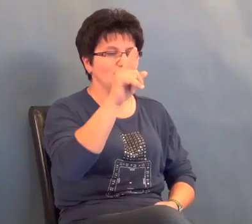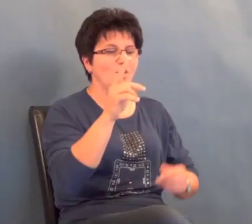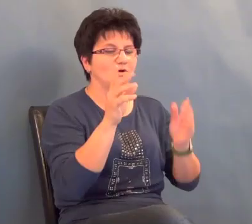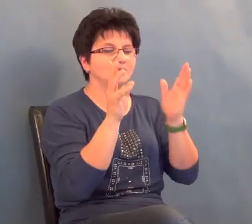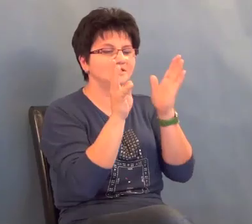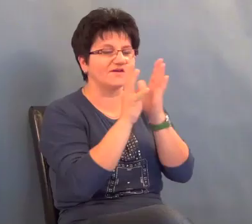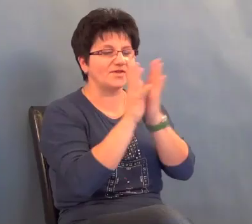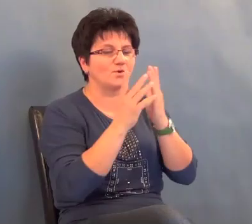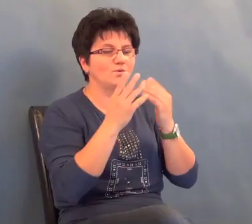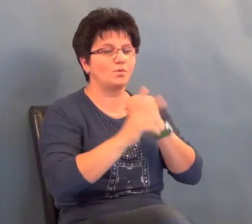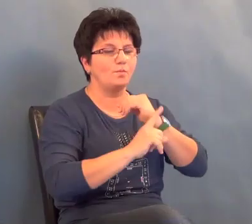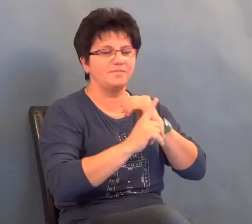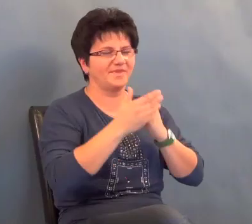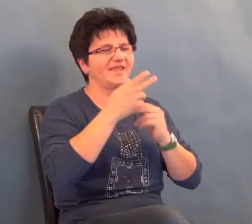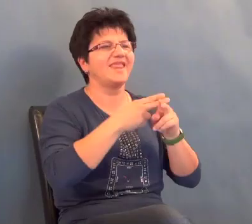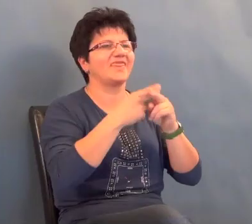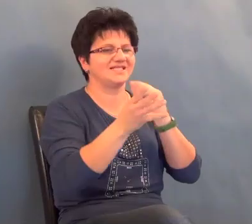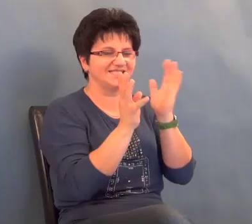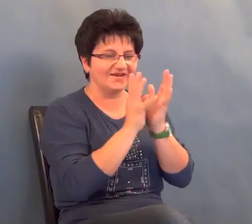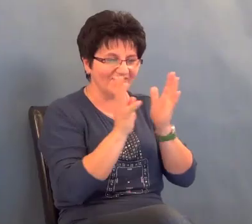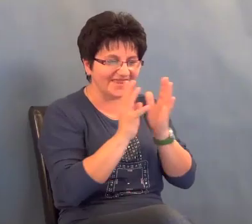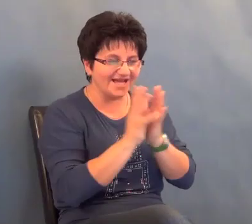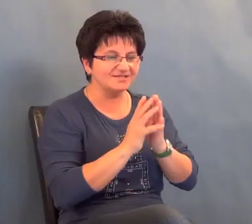Numer dziewiętnasty, nie, to data, dziewiętnastego.